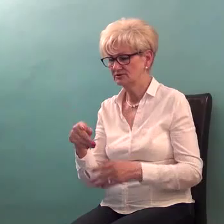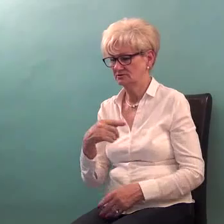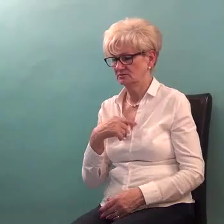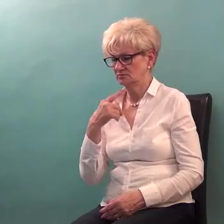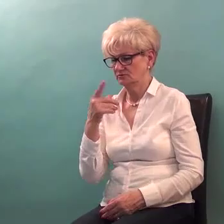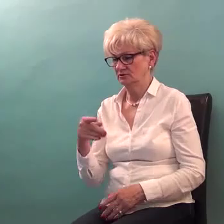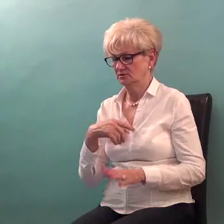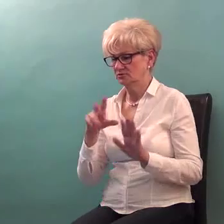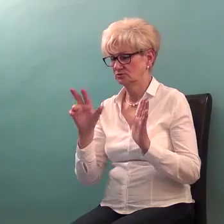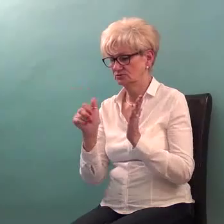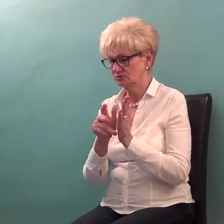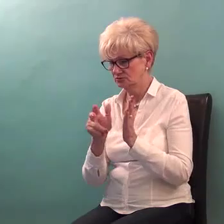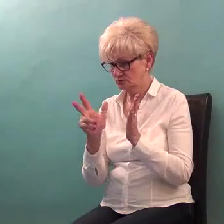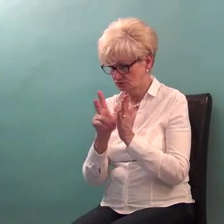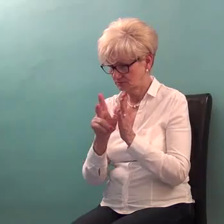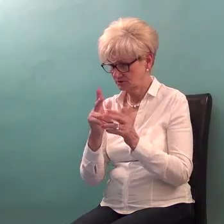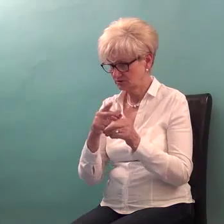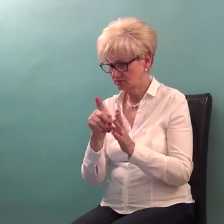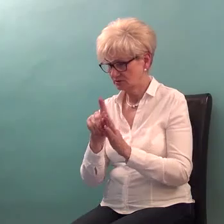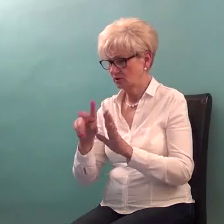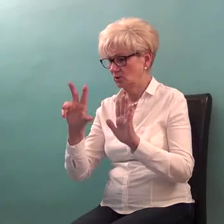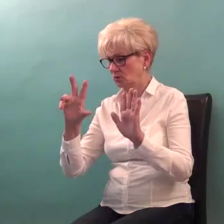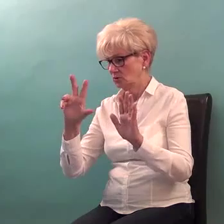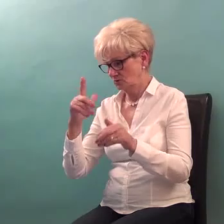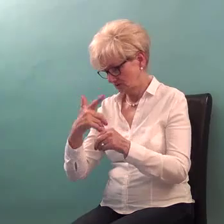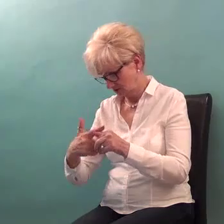Ja mówię, że od ósmej... szesnastej... osiemnastej trzydzieści do ósmej, dwudziestej...